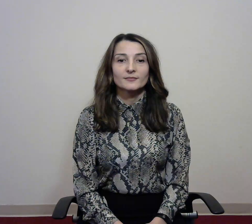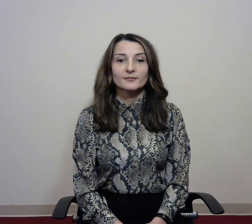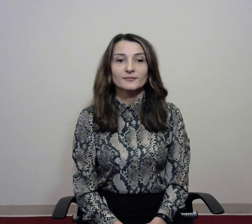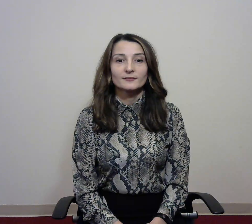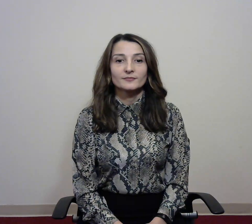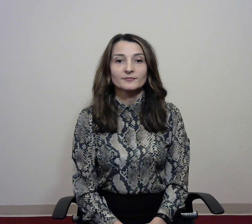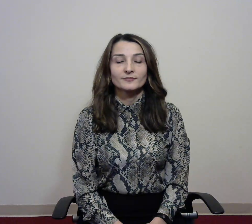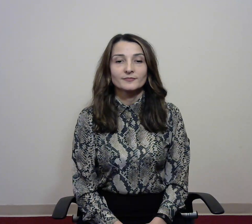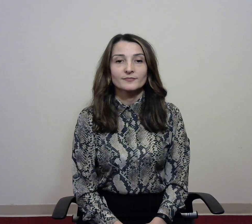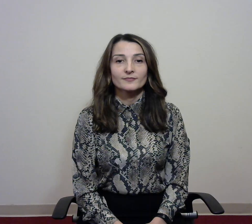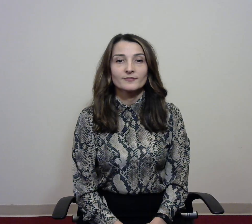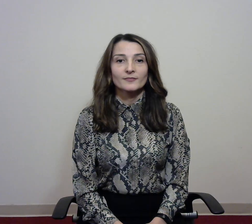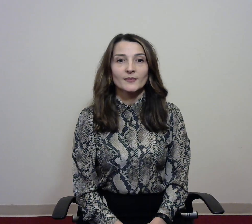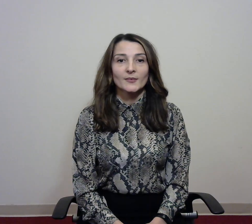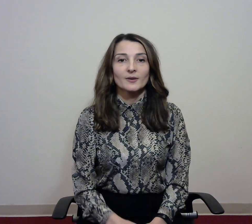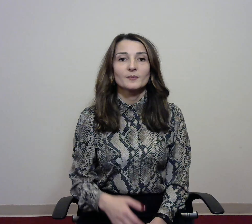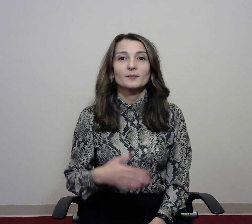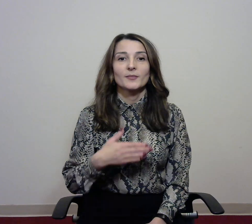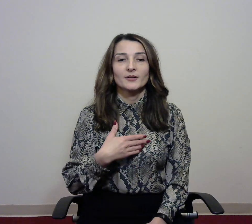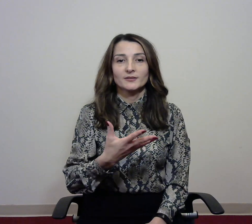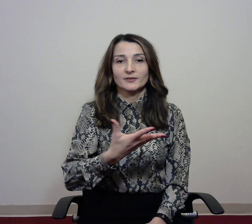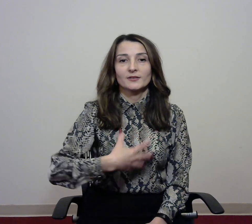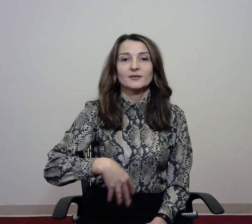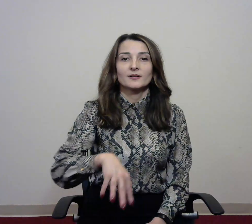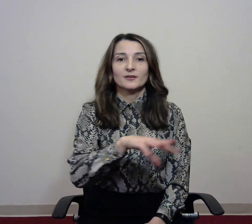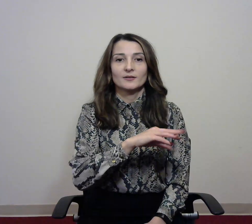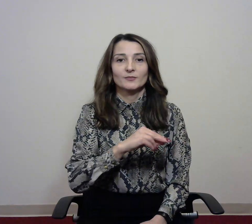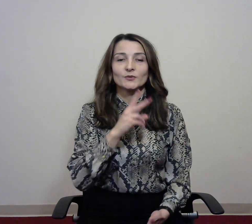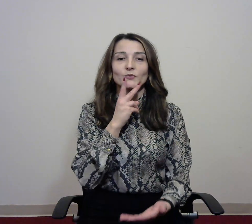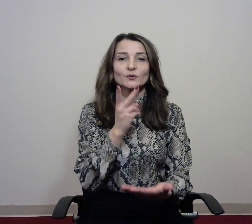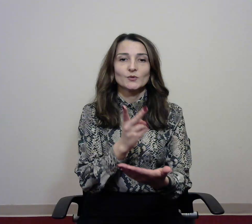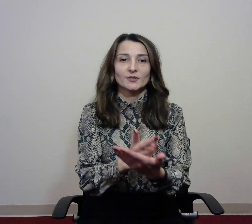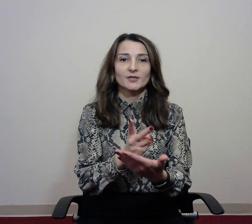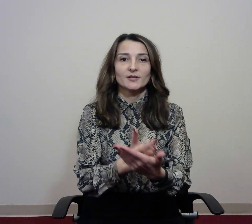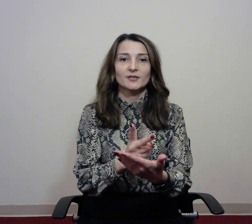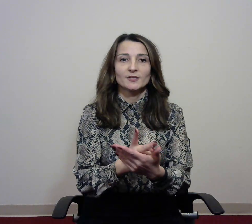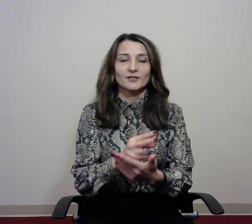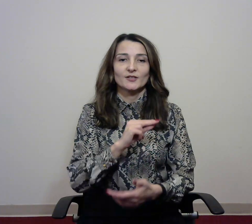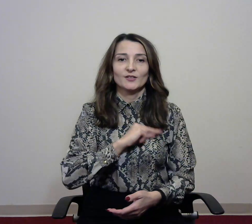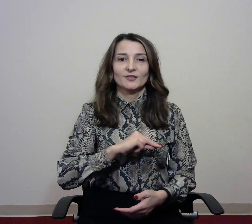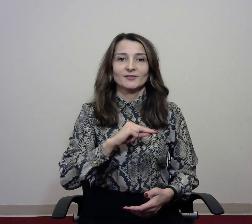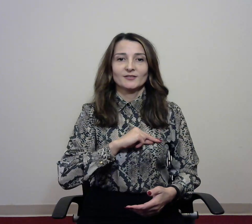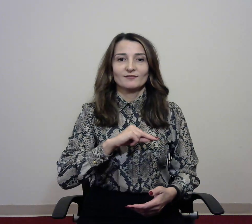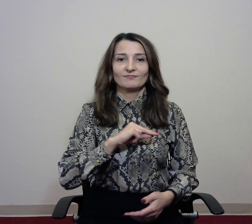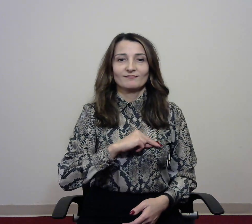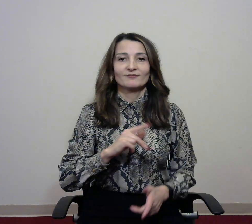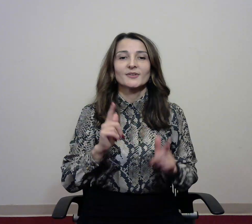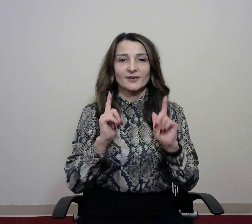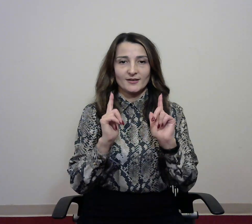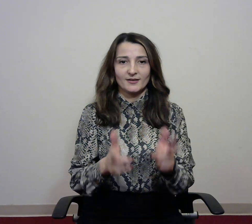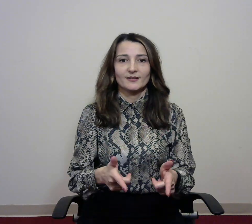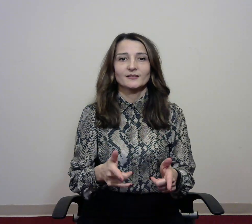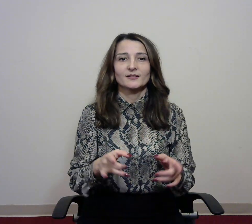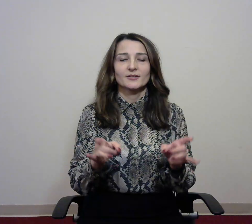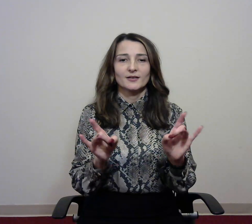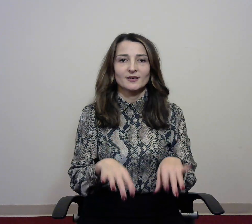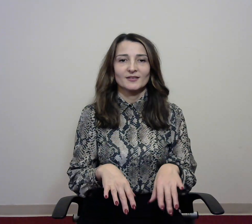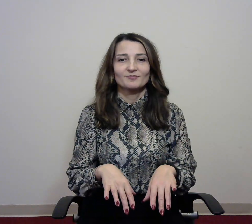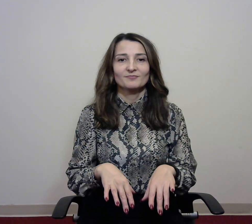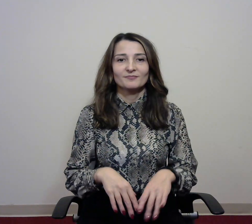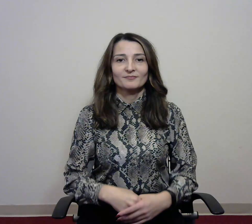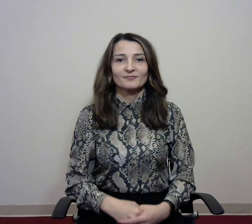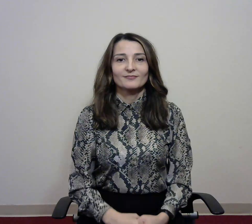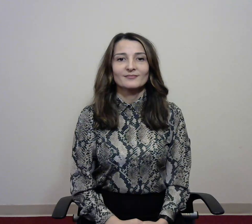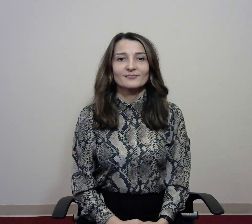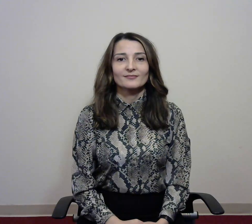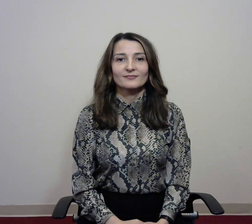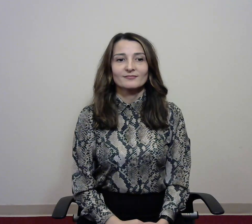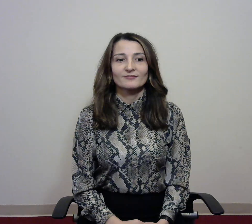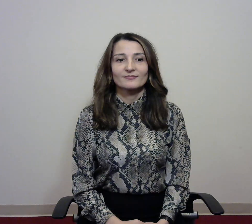Biz göstərilən işdən razı qaldıq